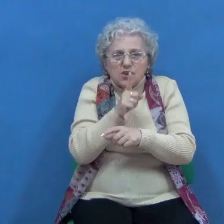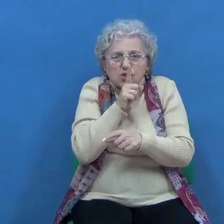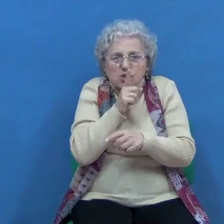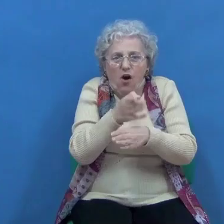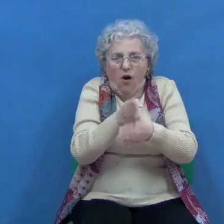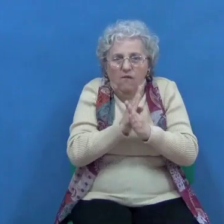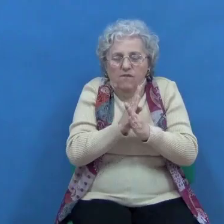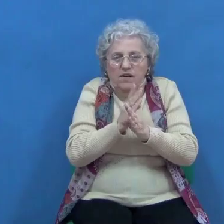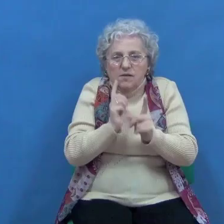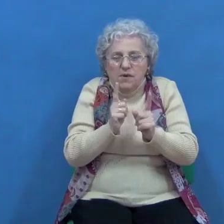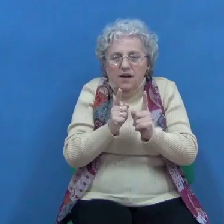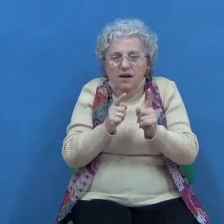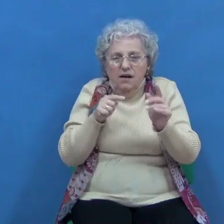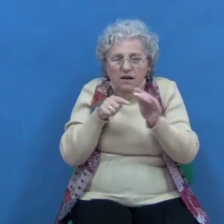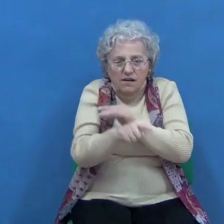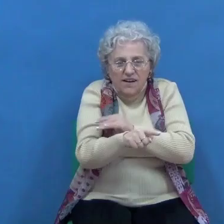Schował się, szybko uciekł.